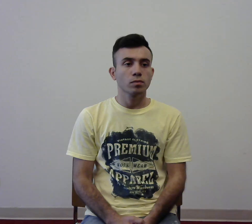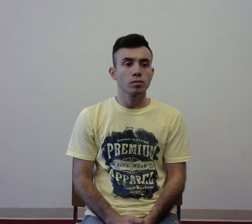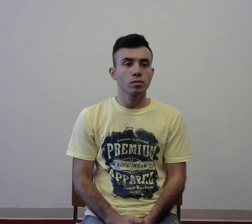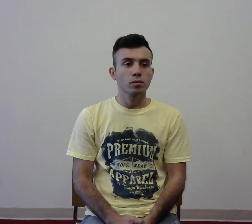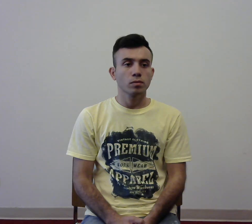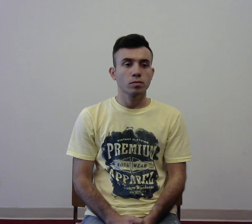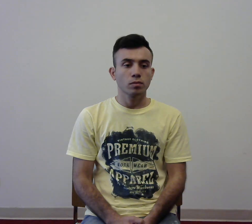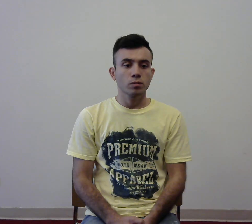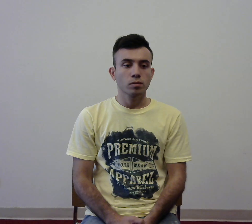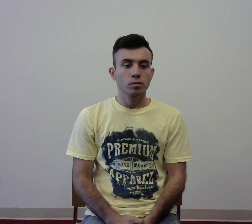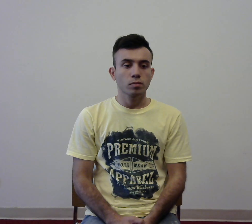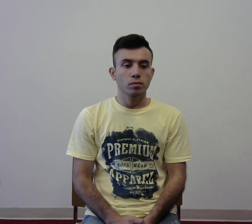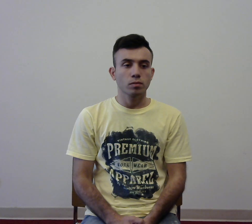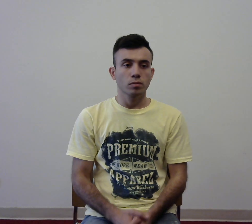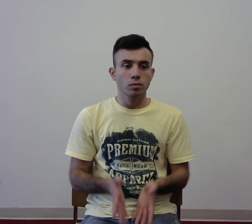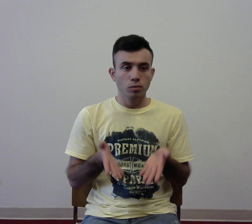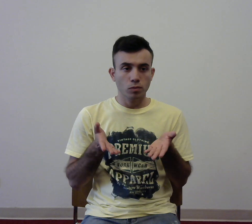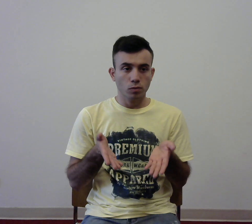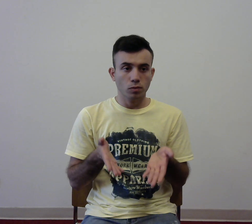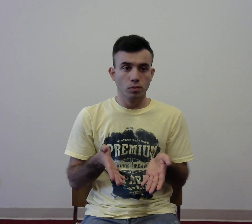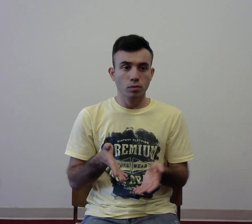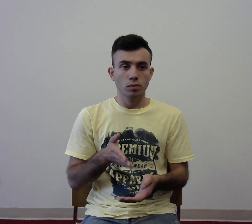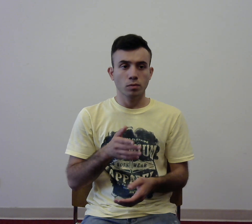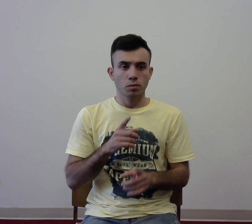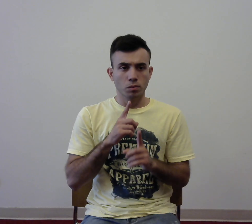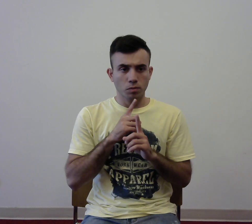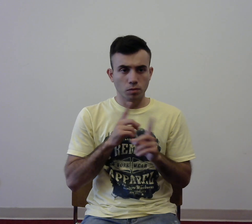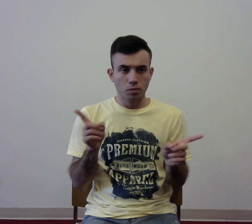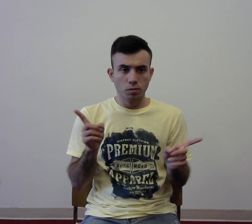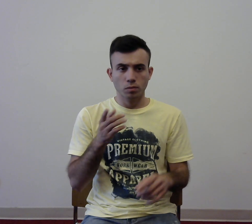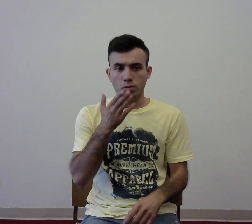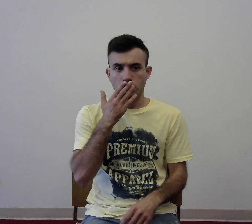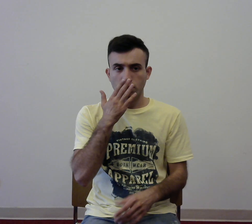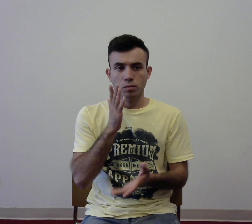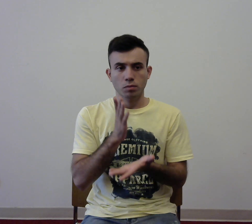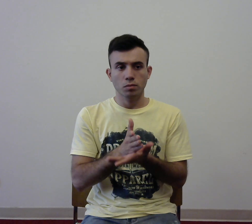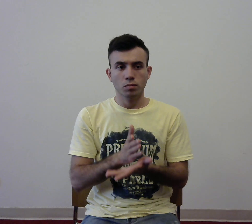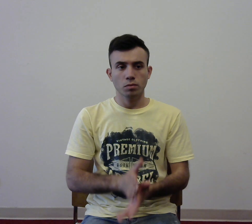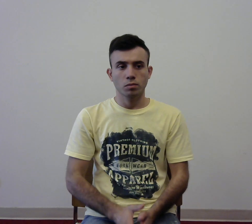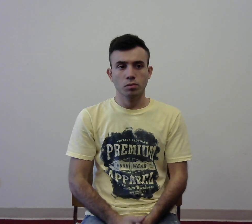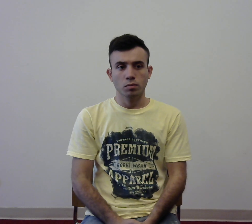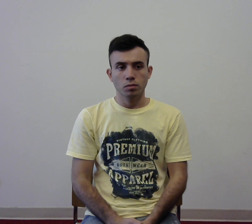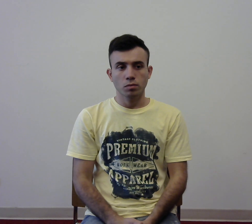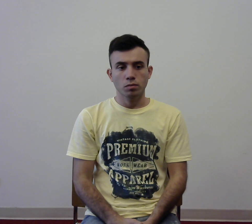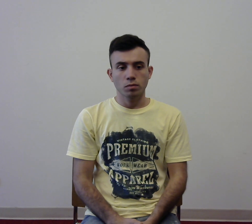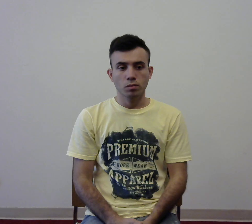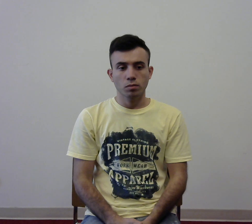Burda qəribə qoxu var